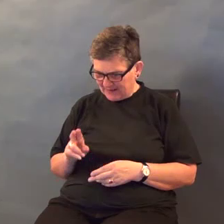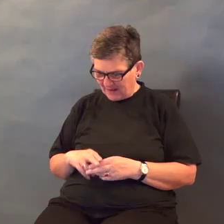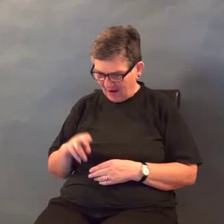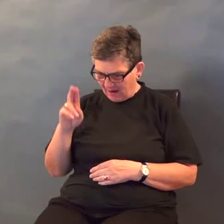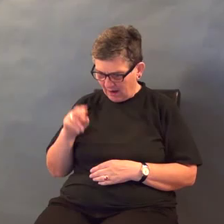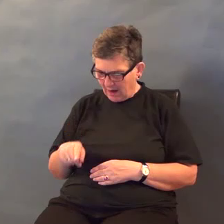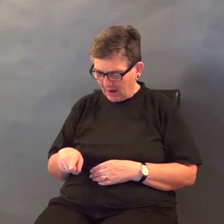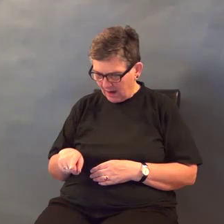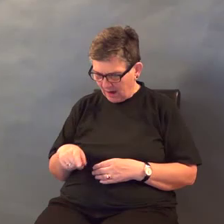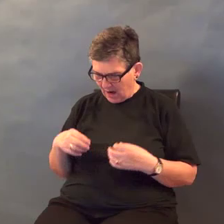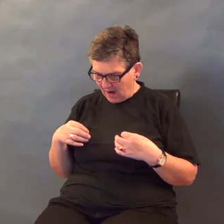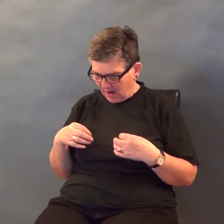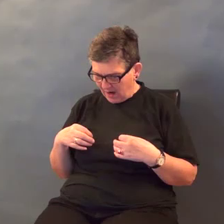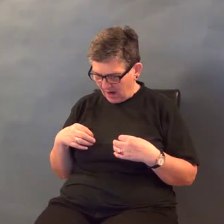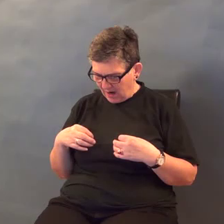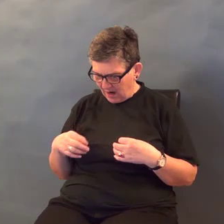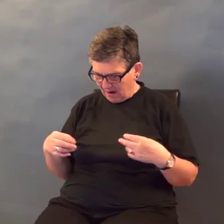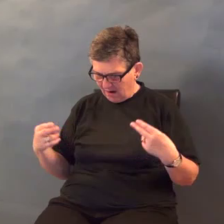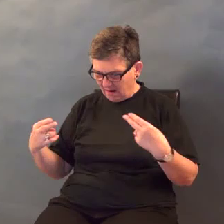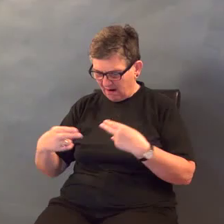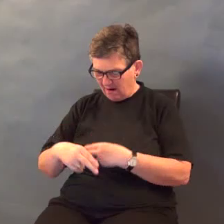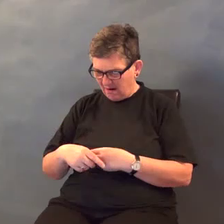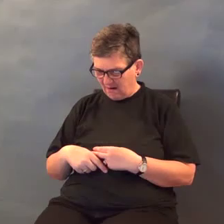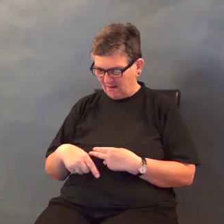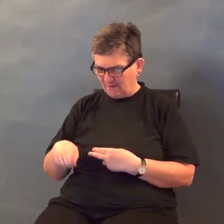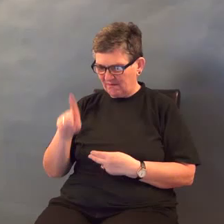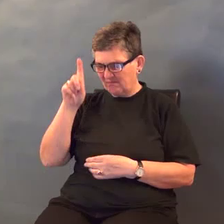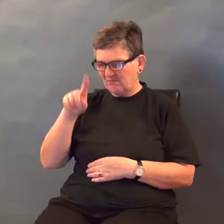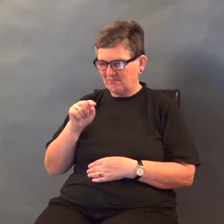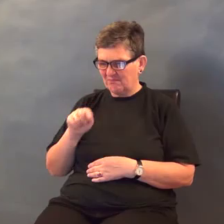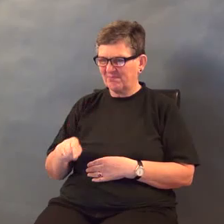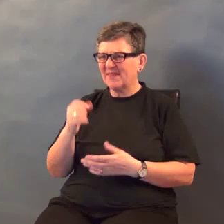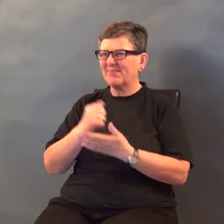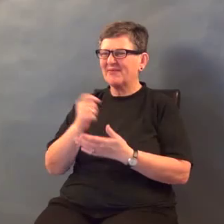Przed szlabanem stoi znak z wykrzyknikiem. To znak dla kierowcy pojazdu.